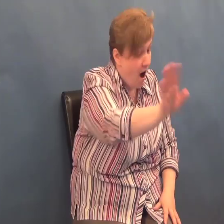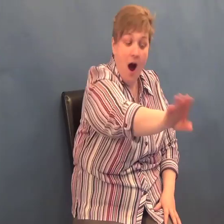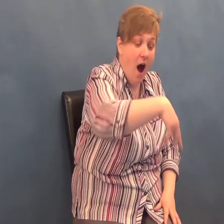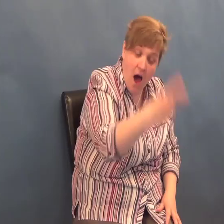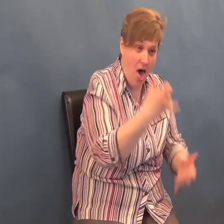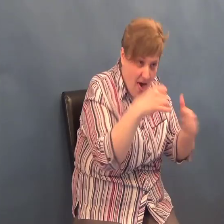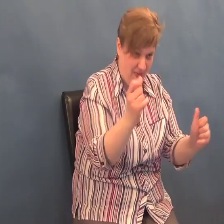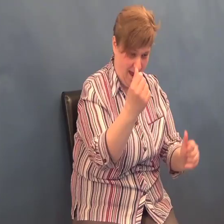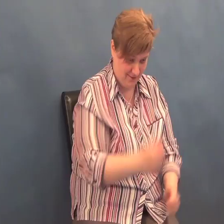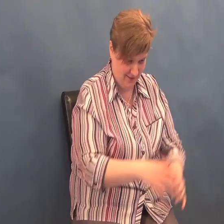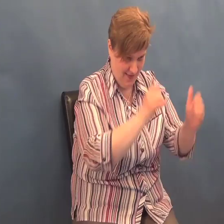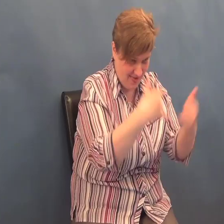Po kolei, ty będziesz mieć inne.